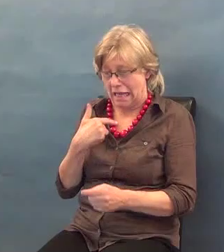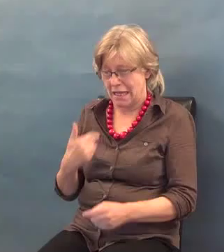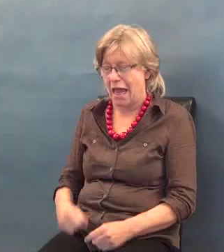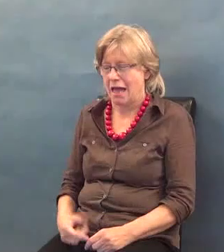Ja.